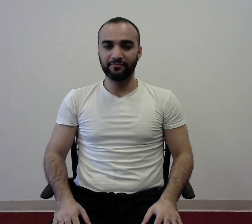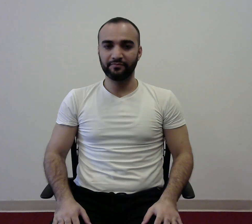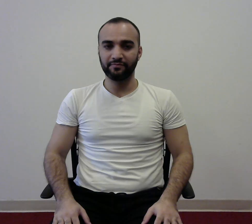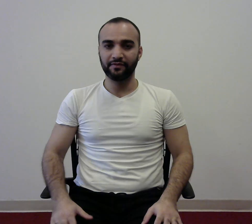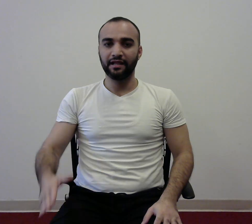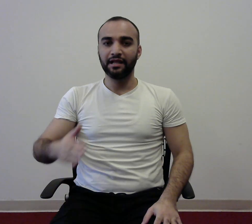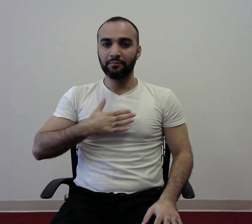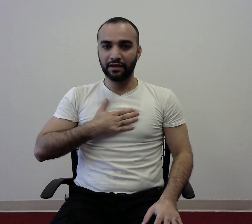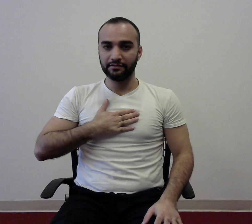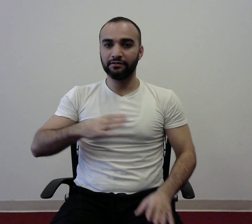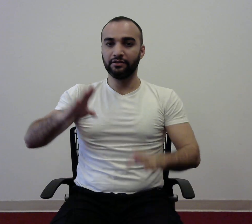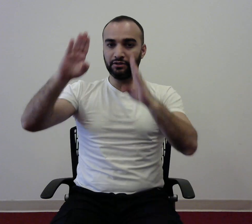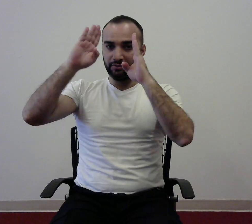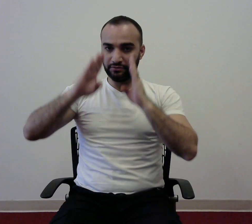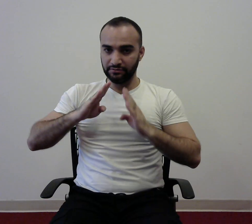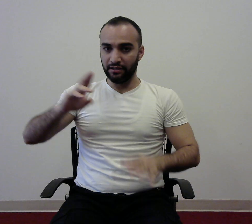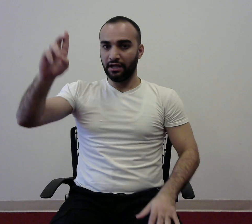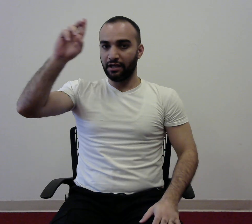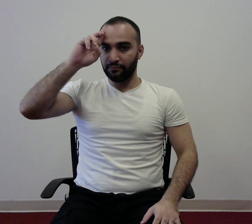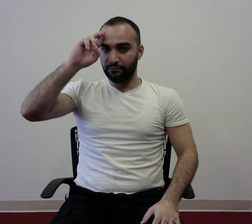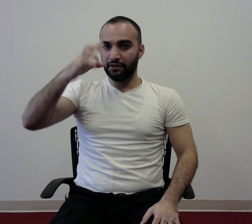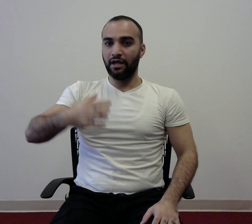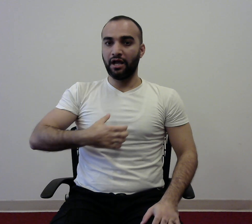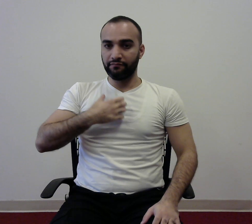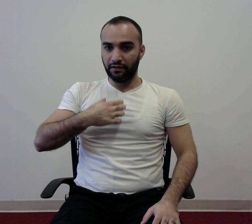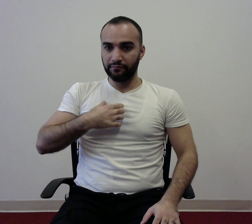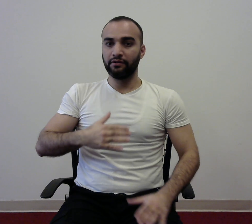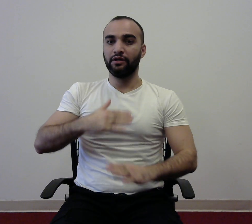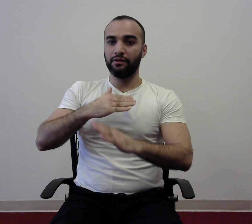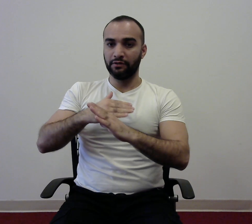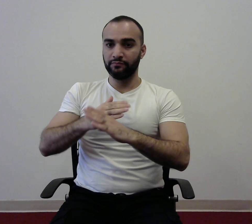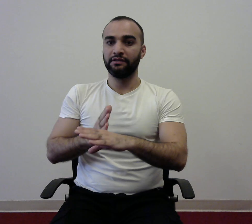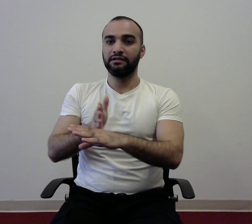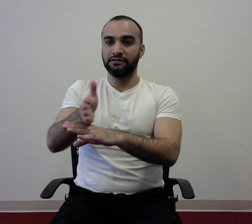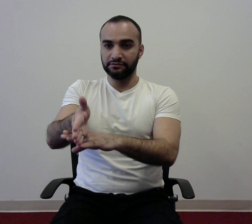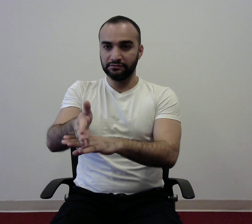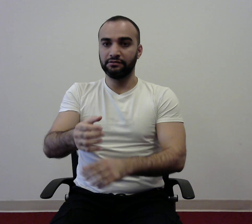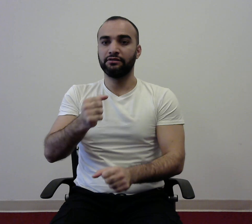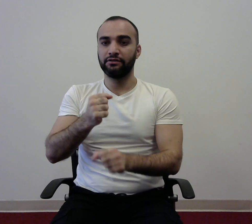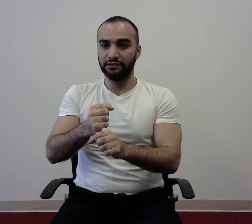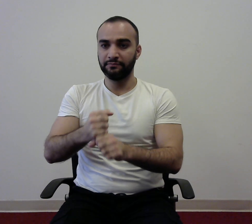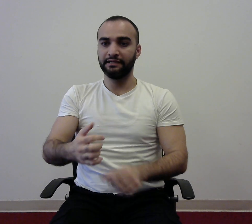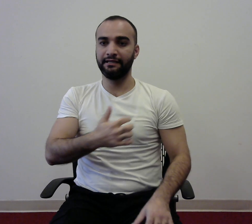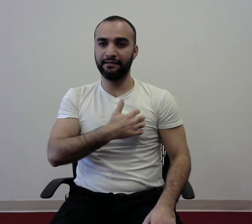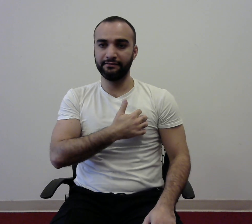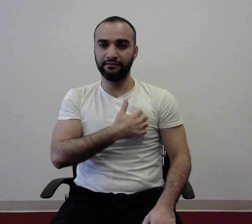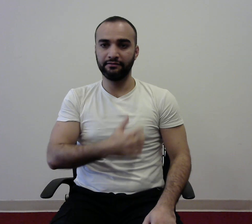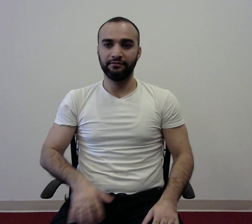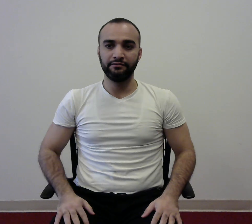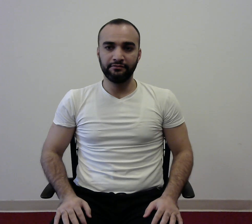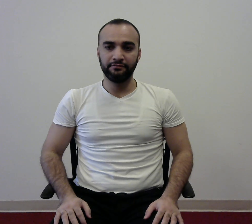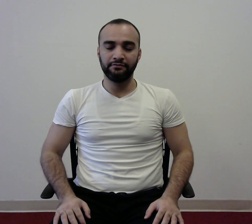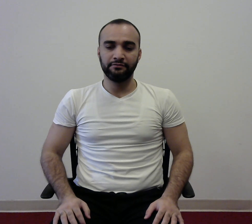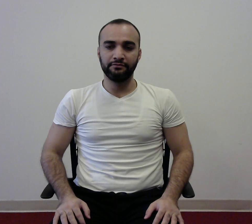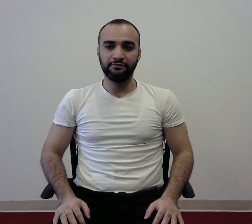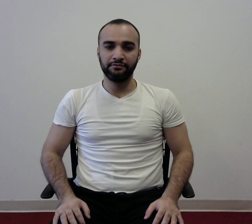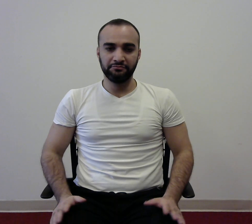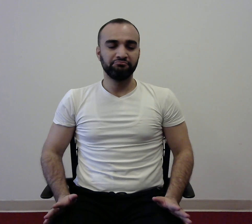Mən ünvanlı dövlət sosial yardımına müraciət etmək istəyirəm